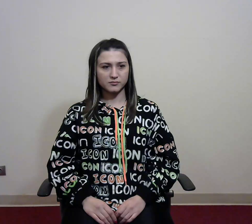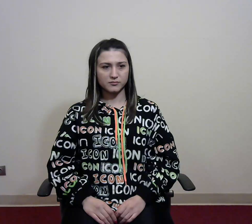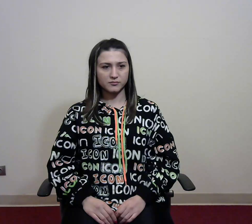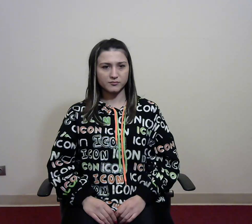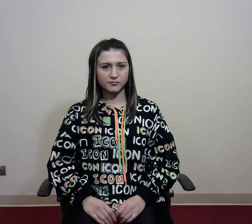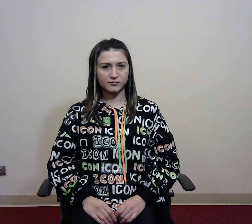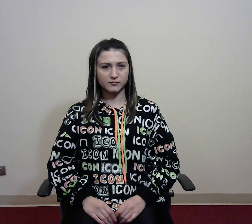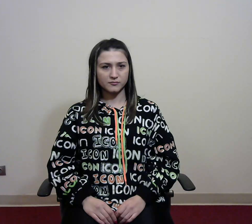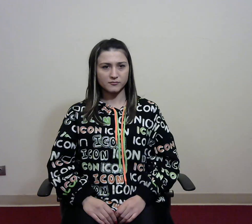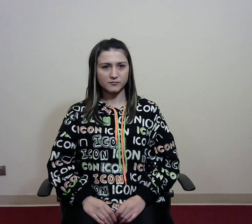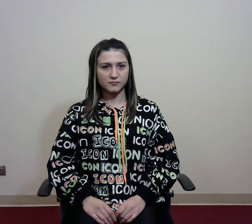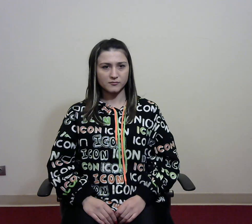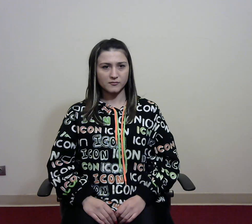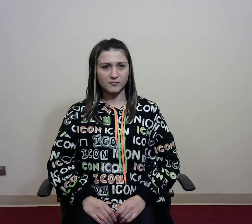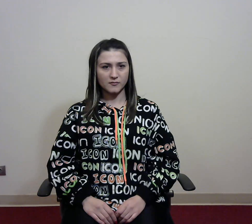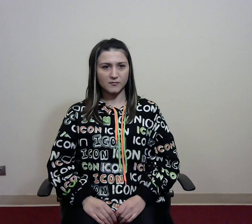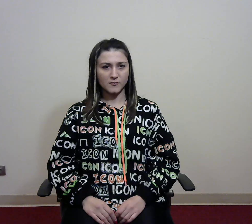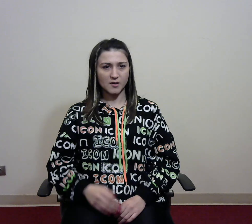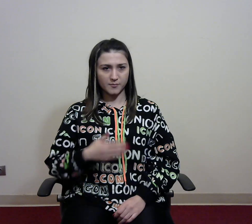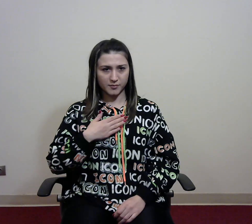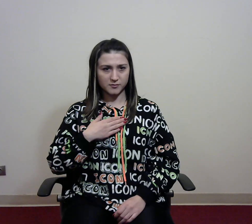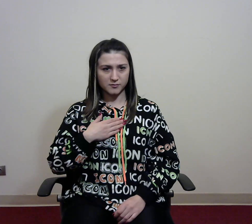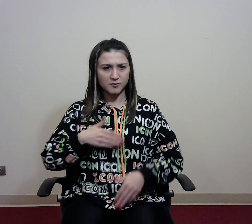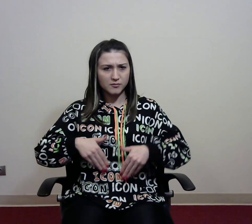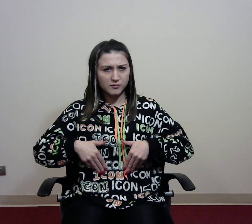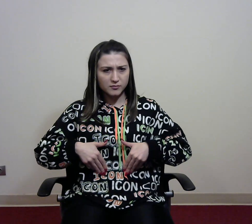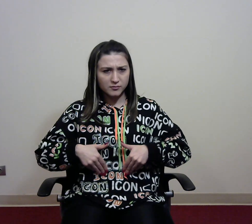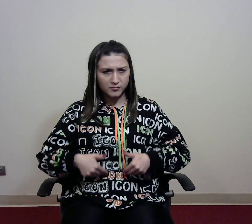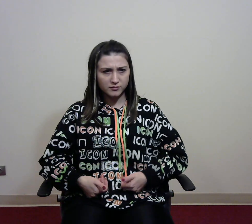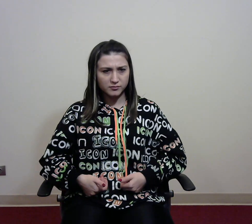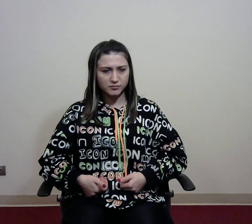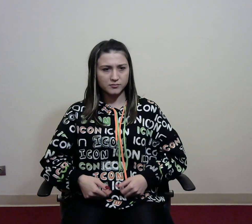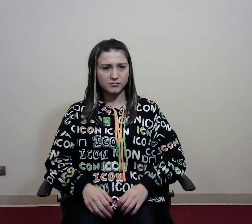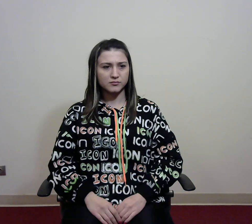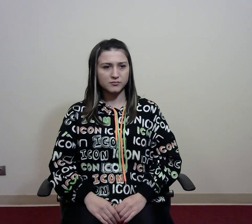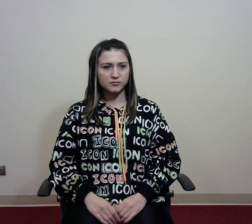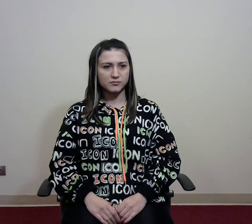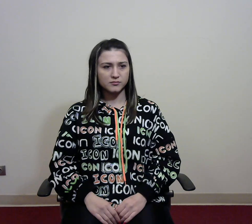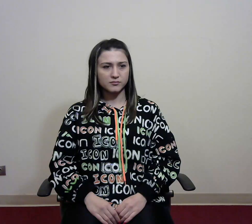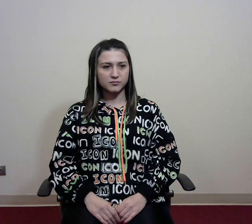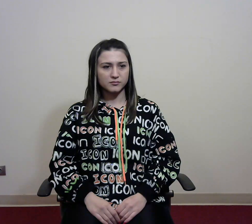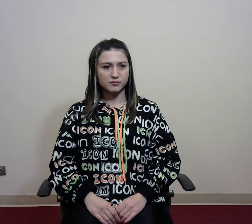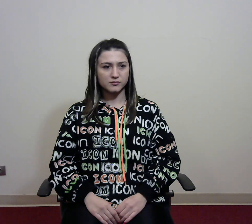Mən acmışam